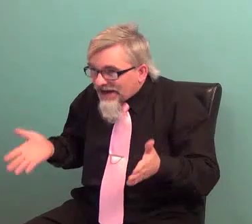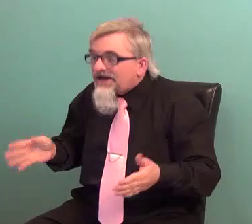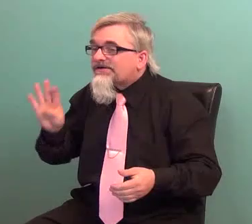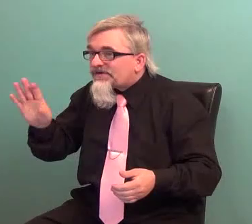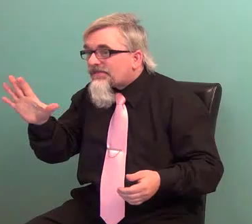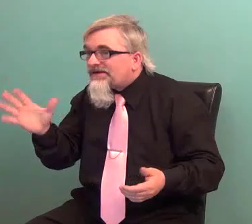Czwarta, piąta.